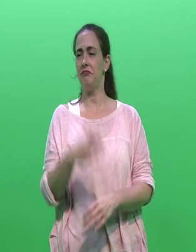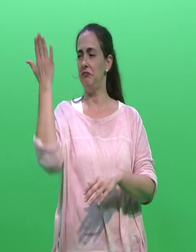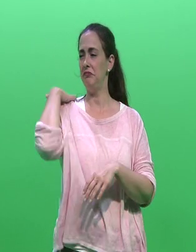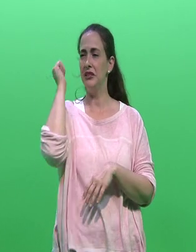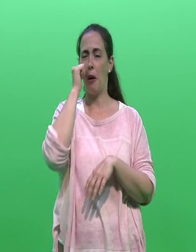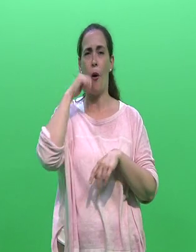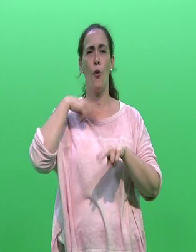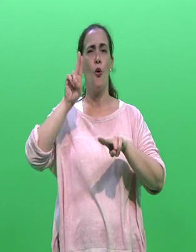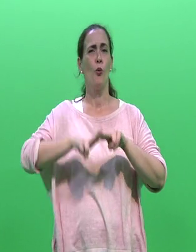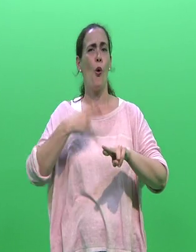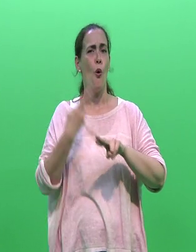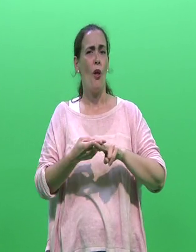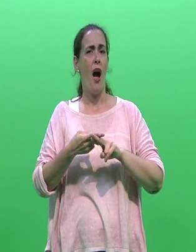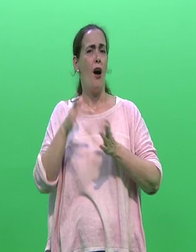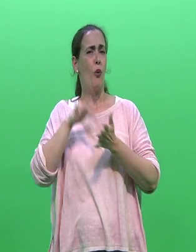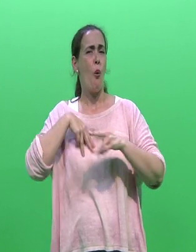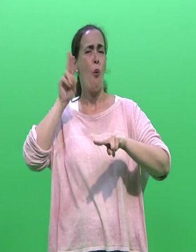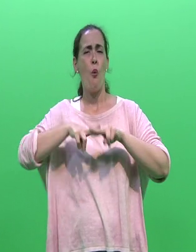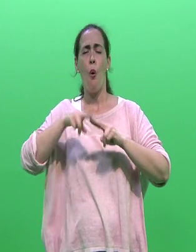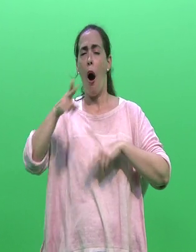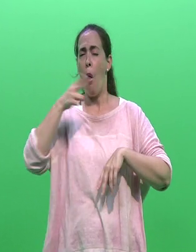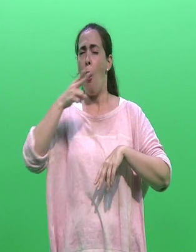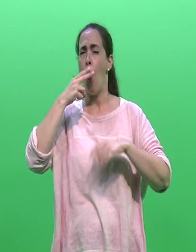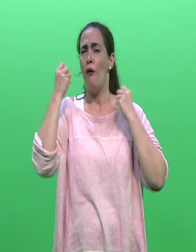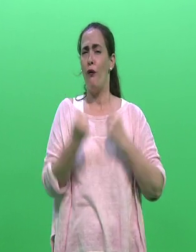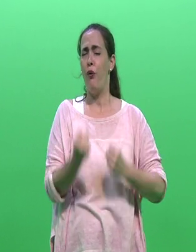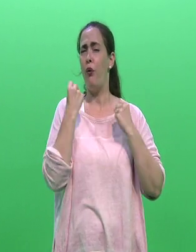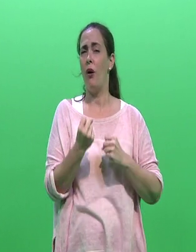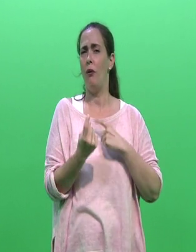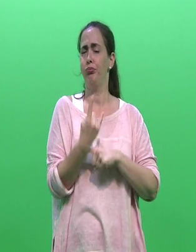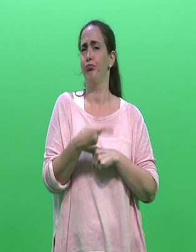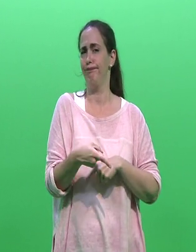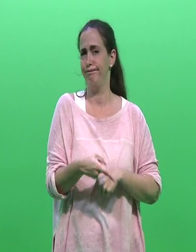Dissabte passat vaig anar a un casament i vaig fumar molt, després m'ha aparegut això.